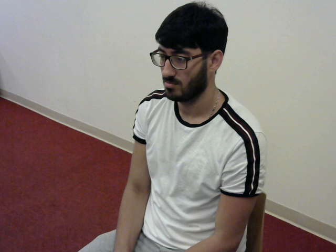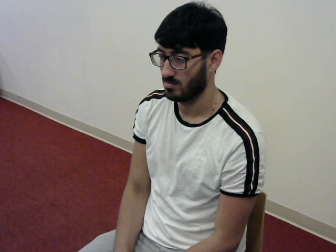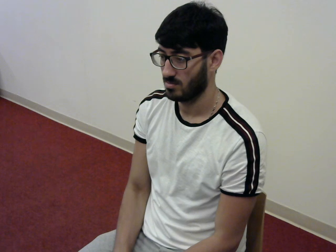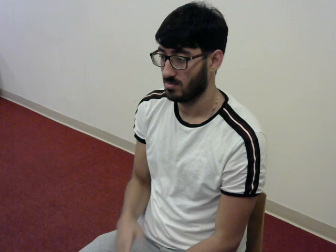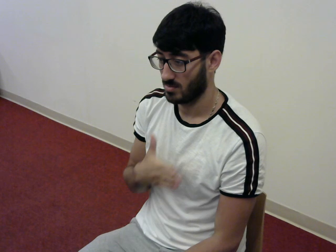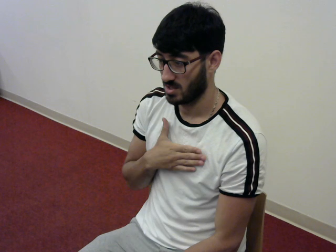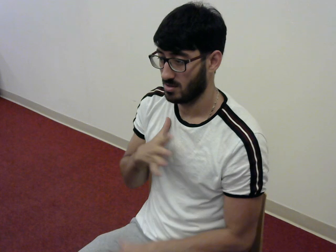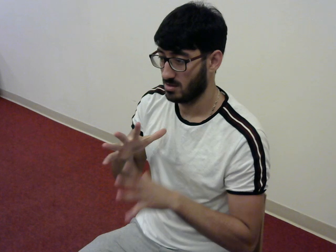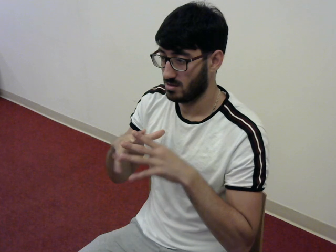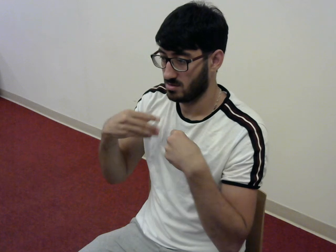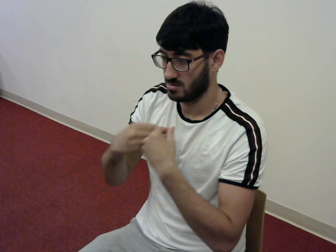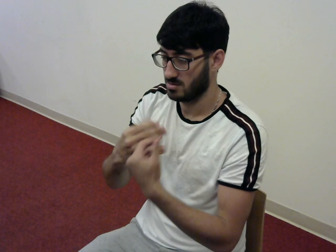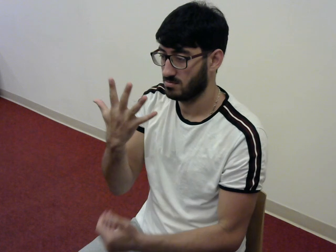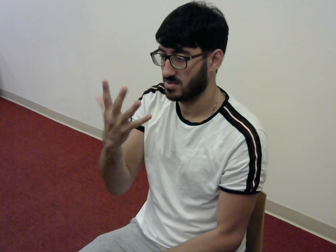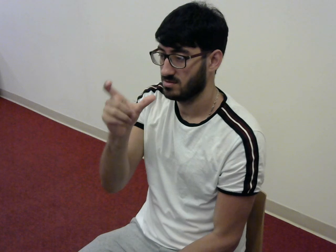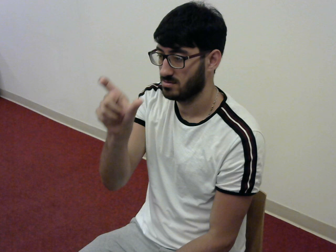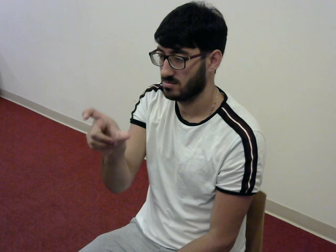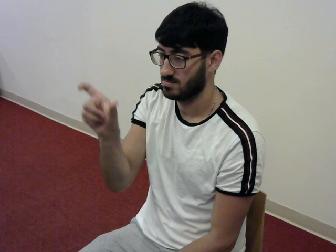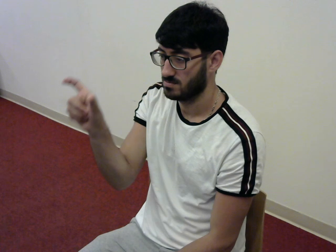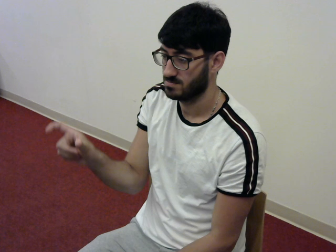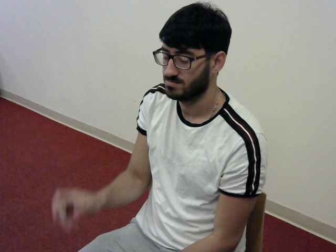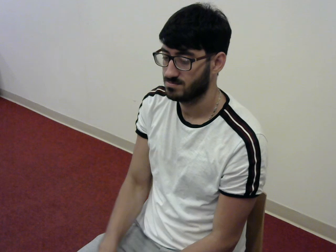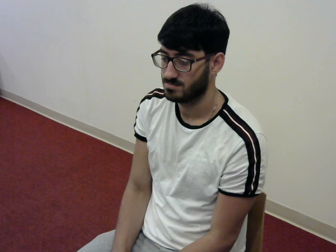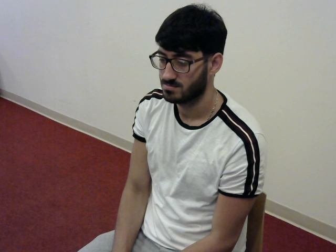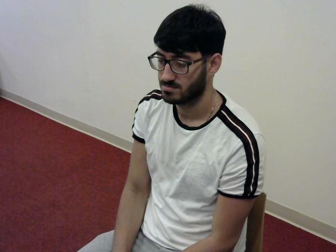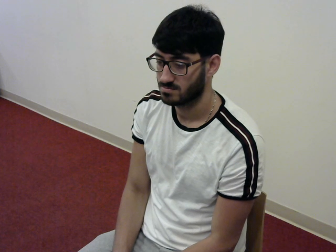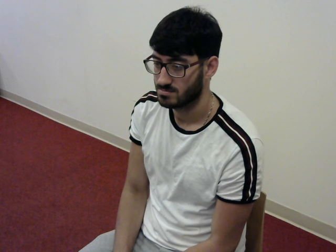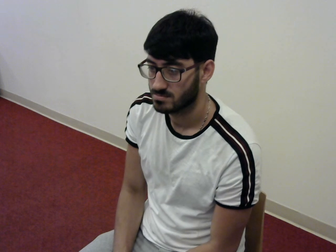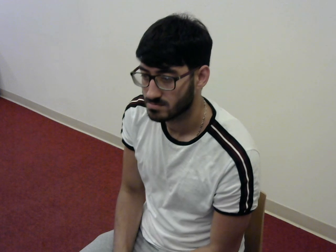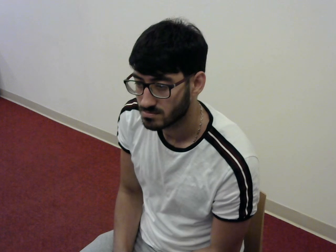Biz ailədə 5 nəfərik